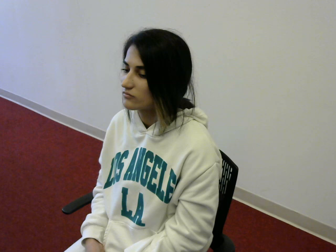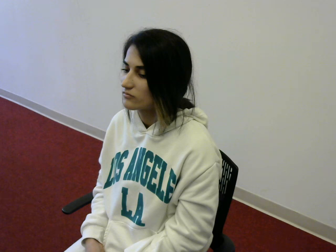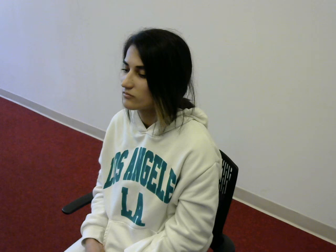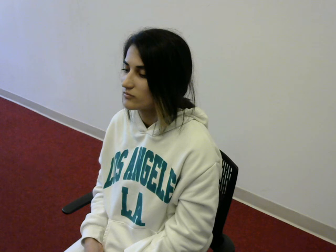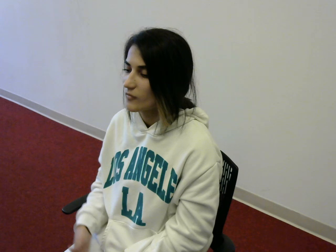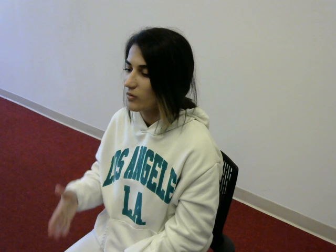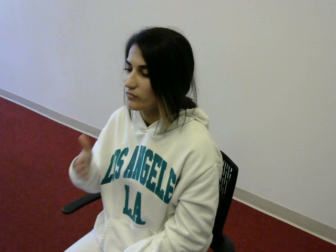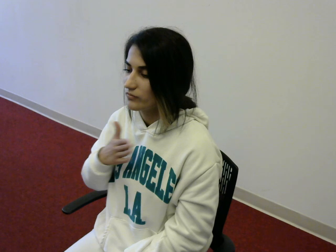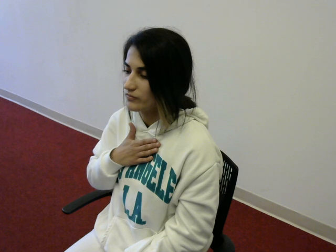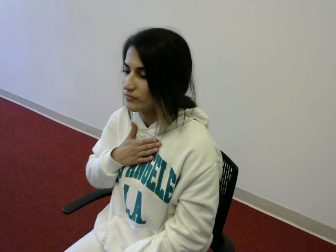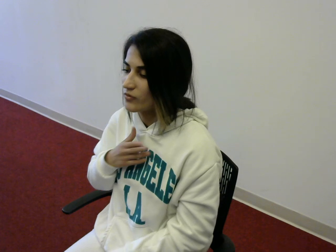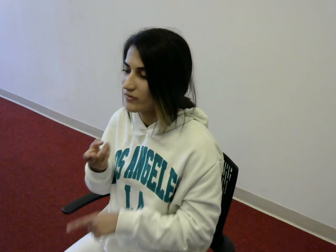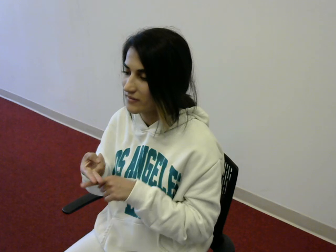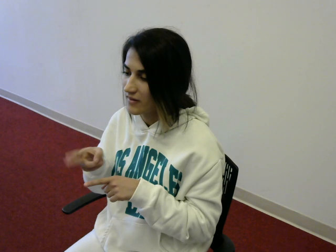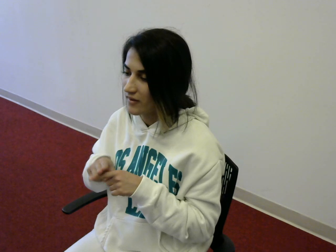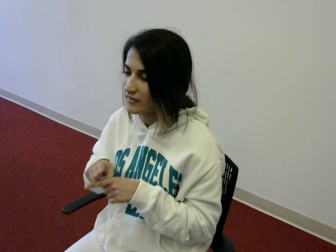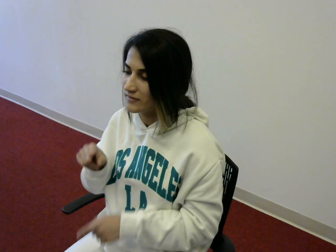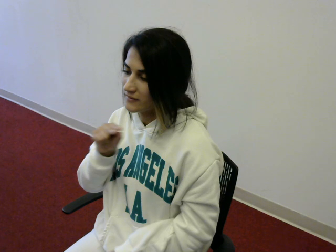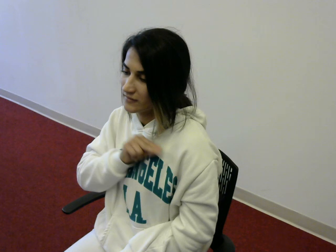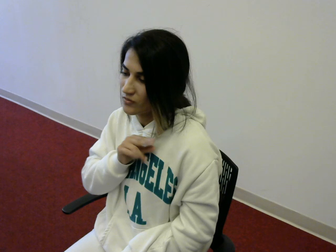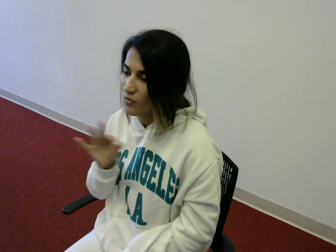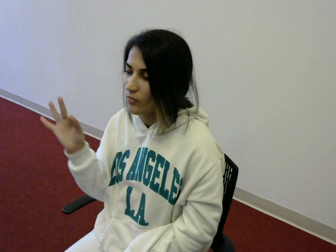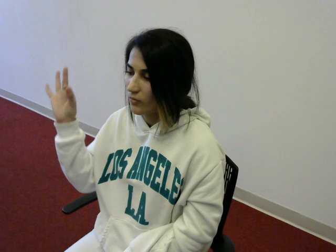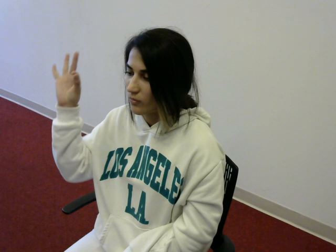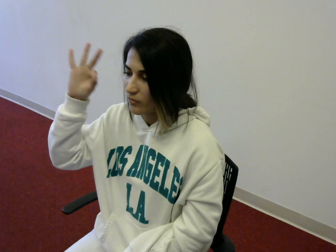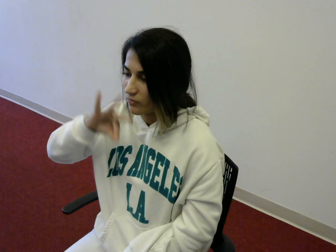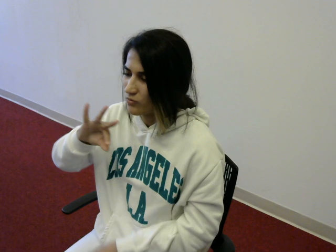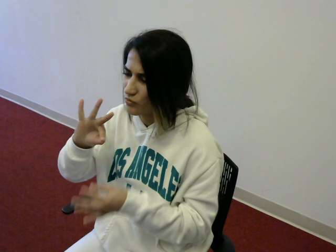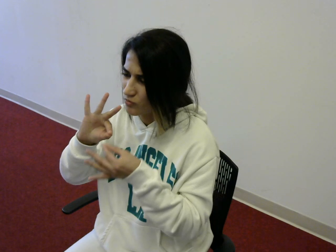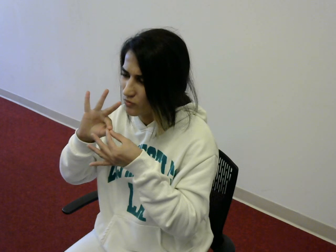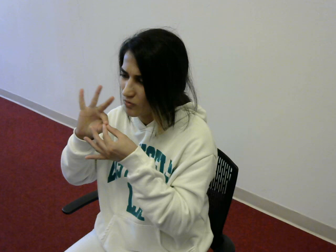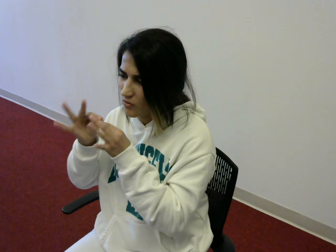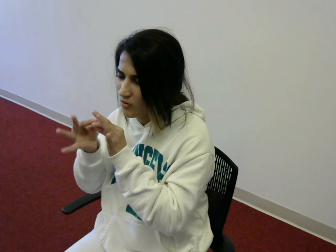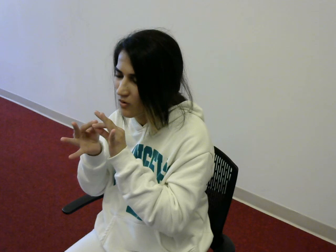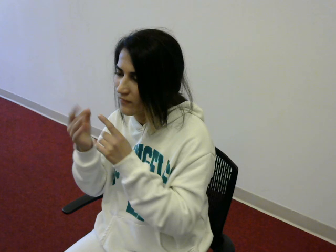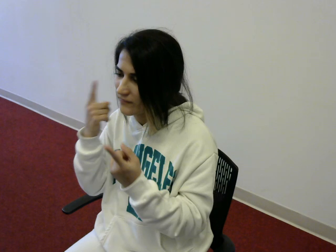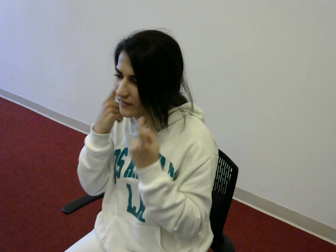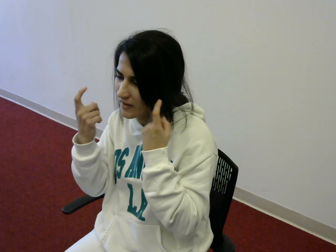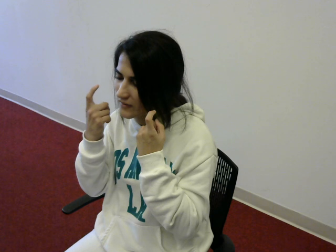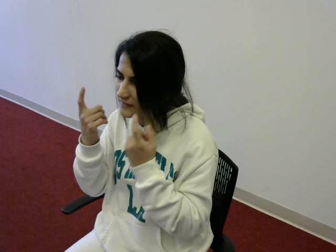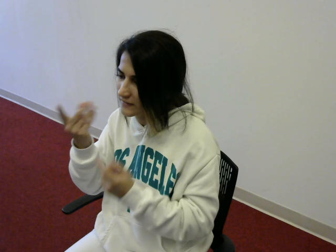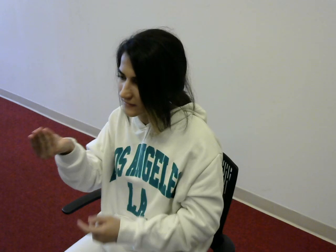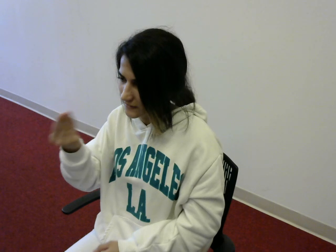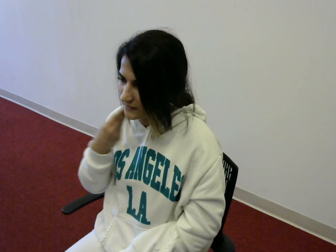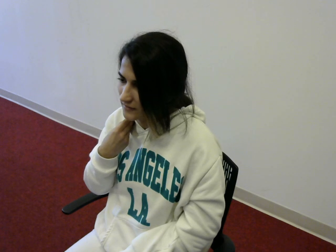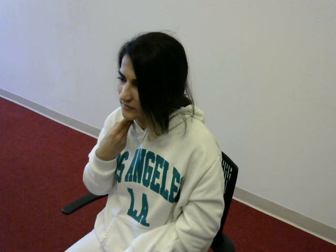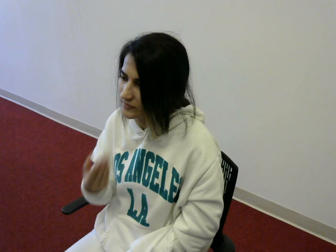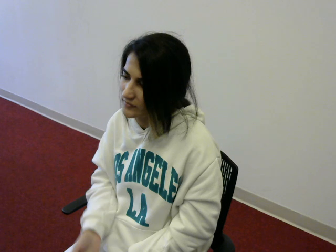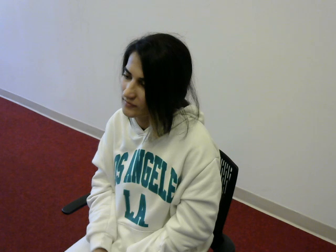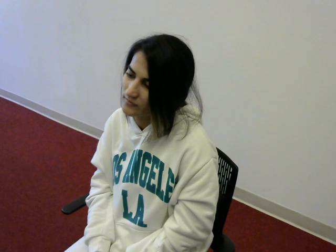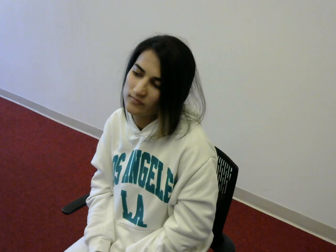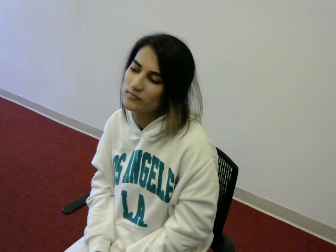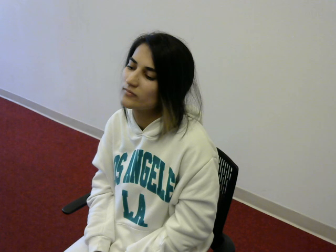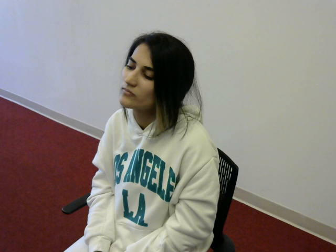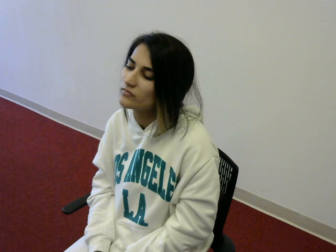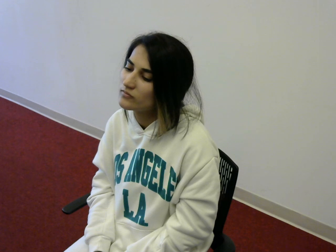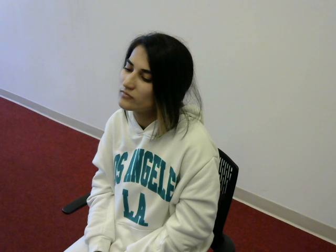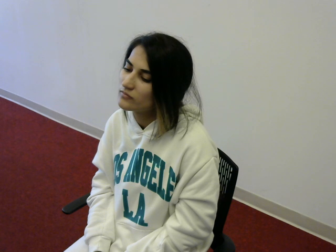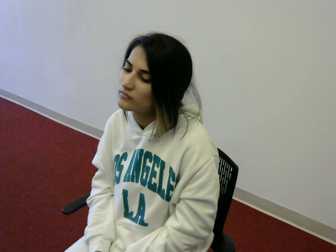Mənə bu iş haqqında ətraflı məlumat verin